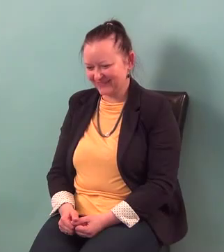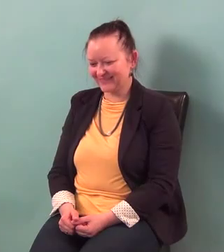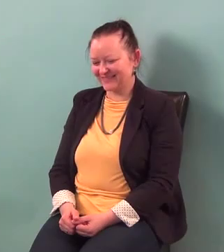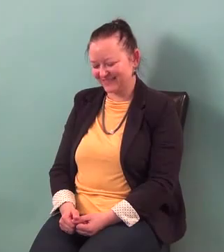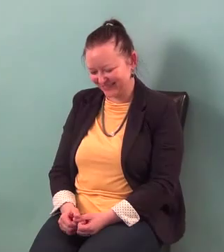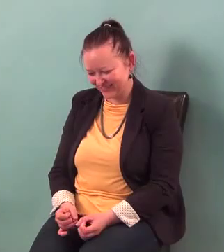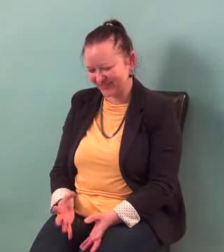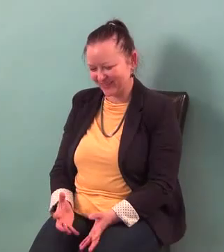Aha, strzałka.